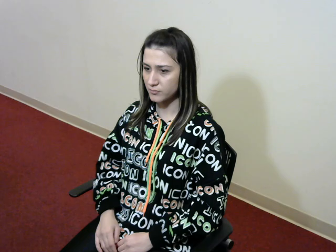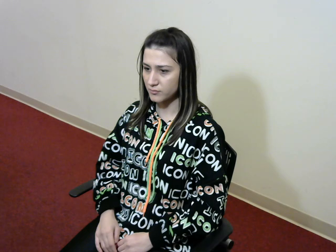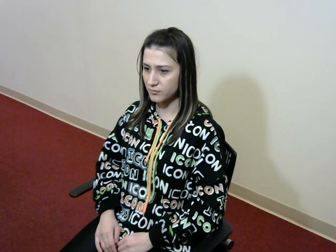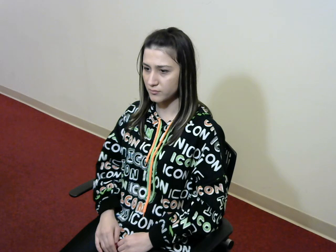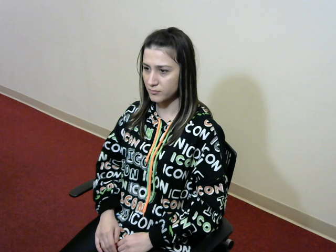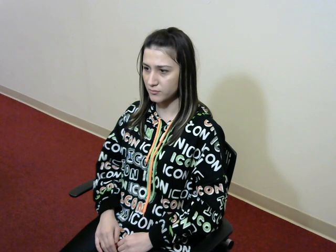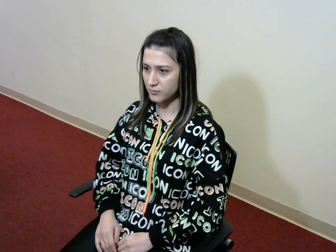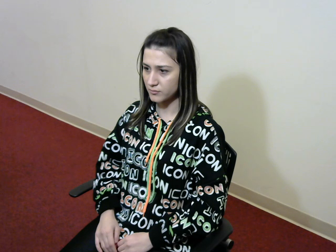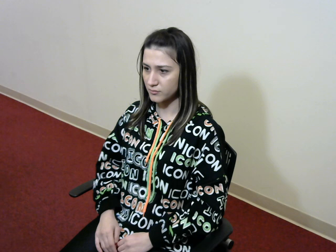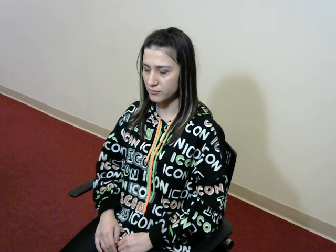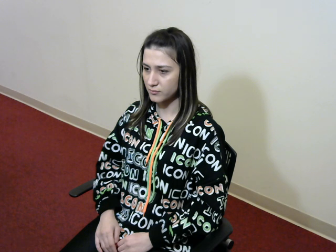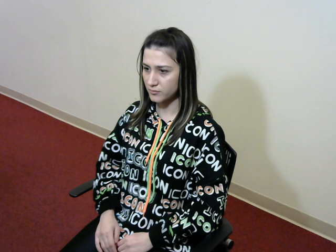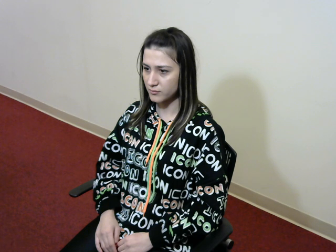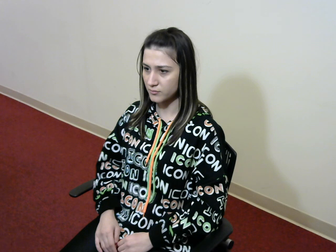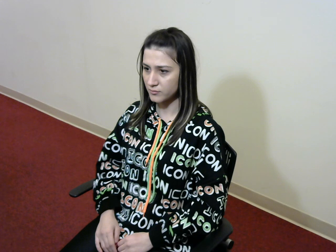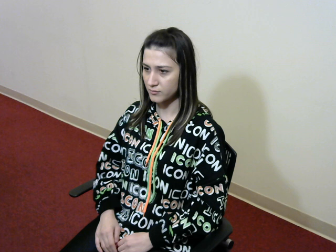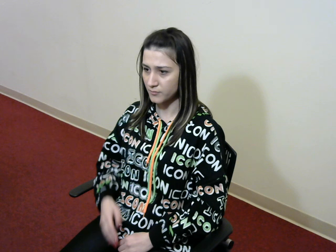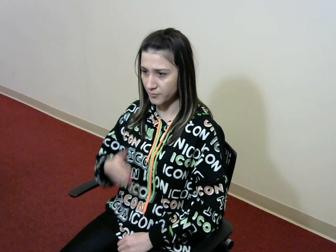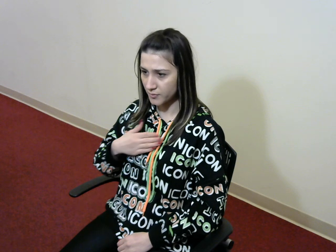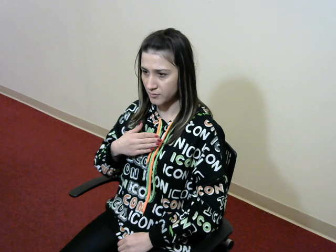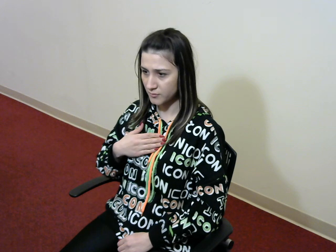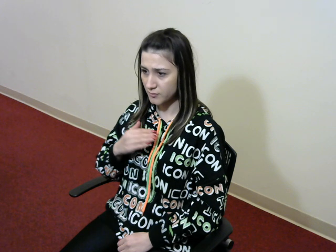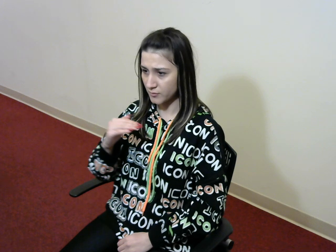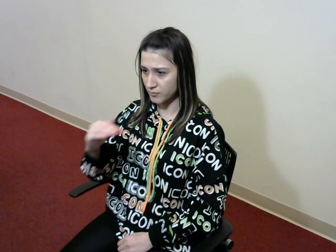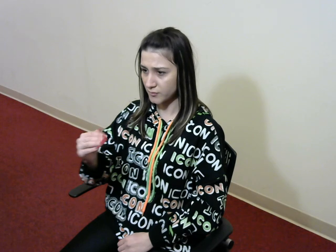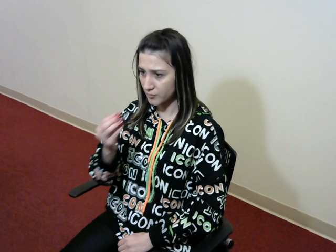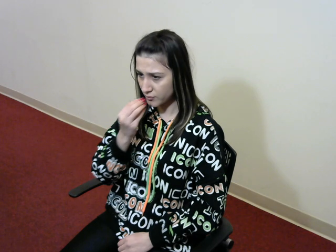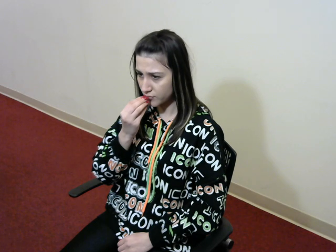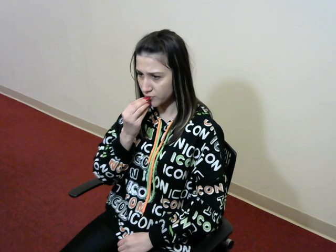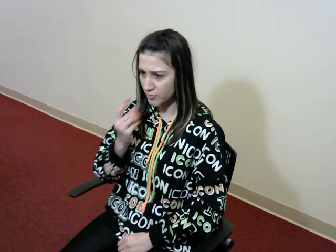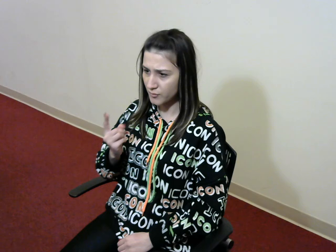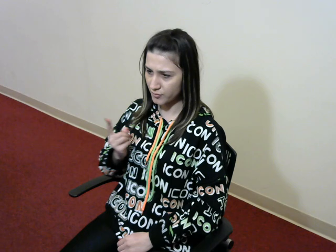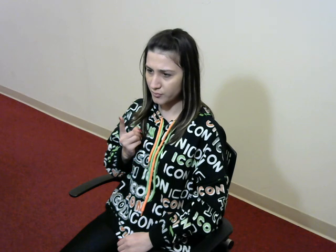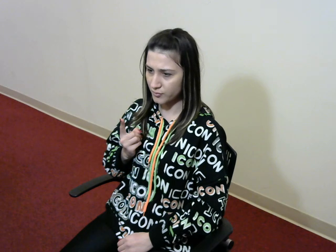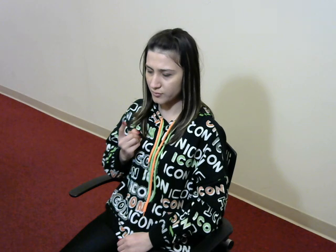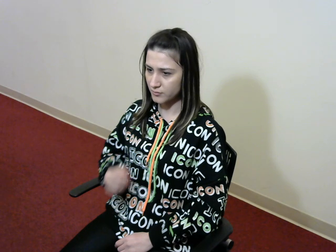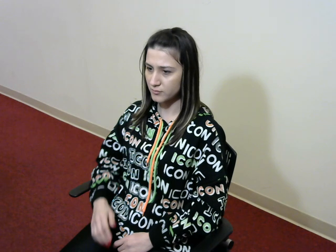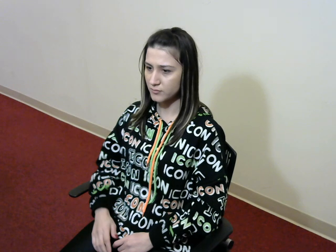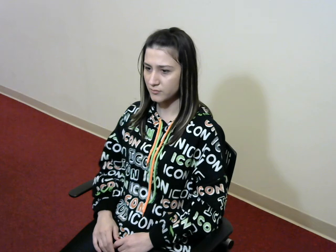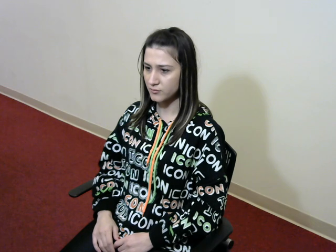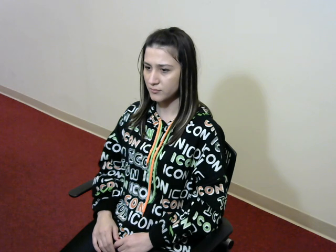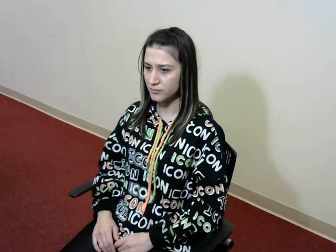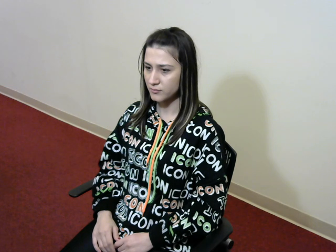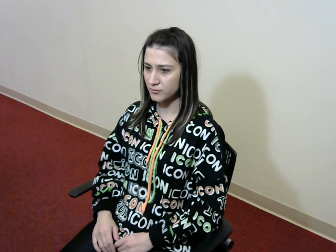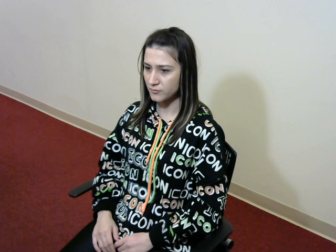Mən sizi naharda gözləyəcəm